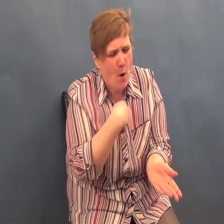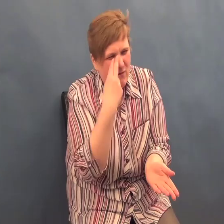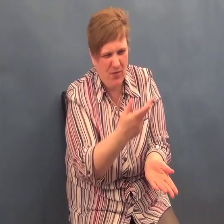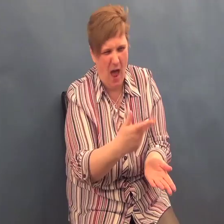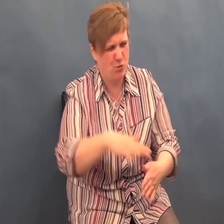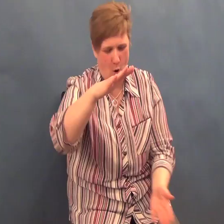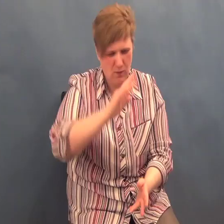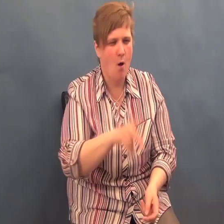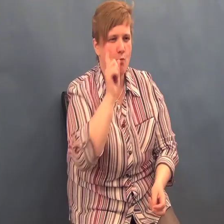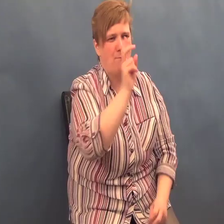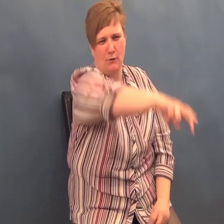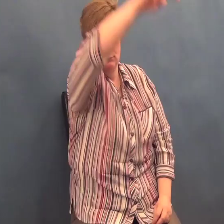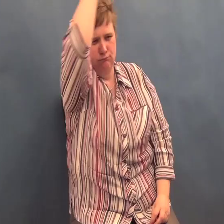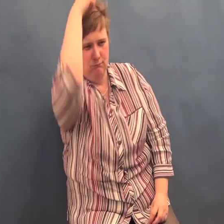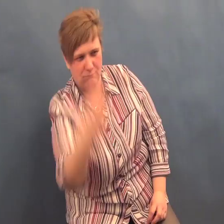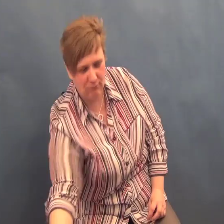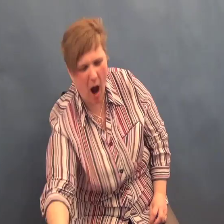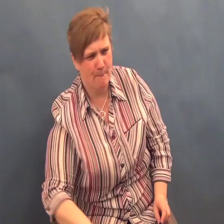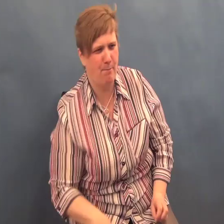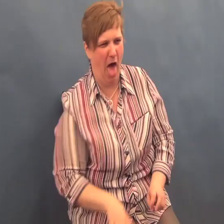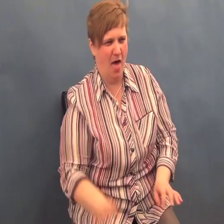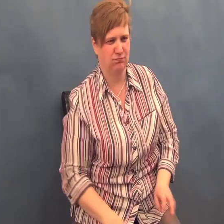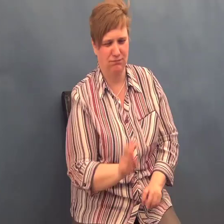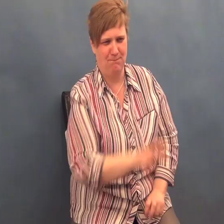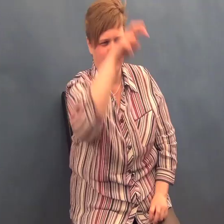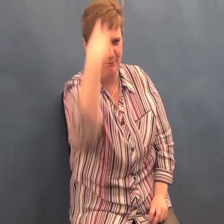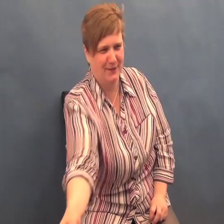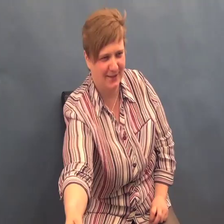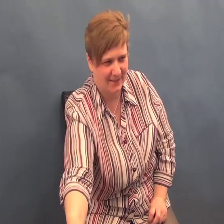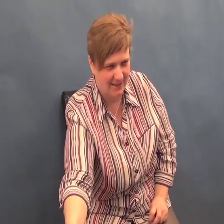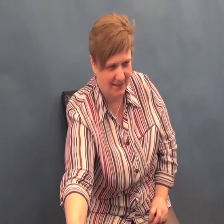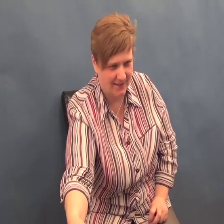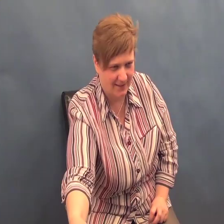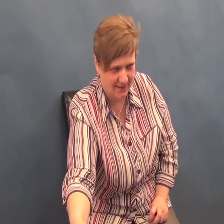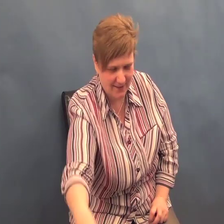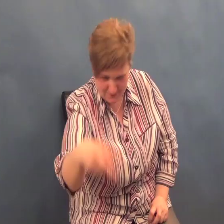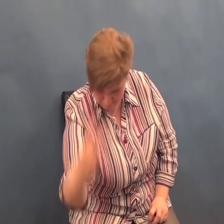I chłopiec do niej wpadł, a za nim wskoczył pies.